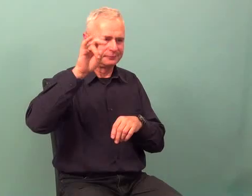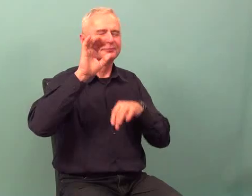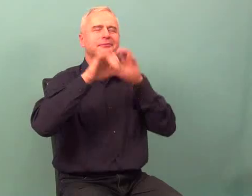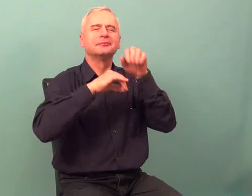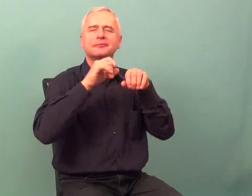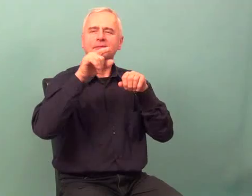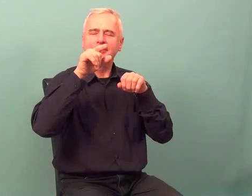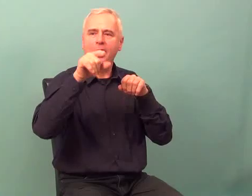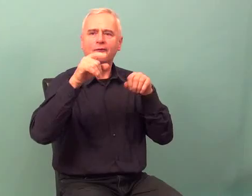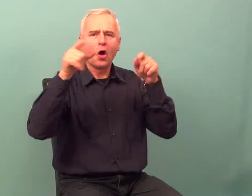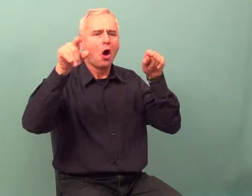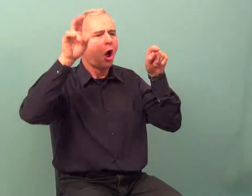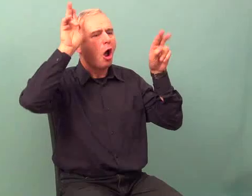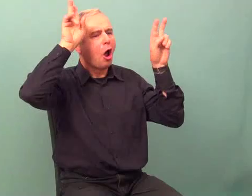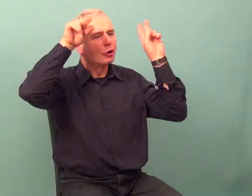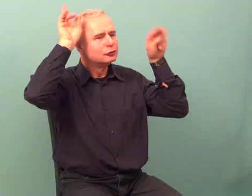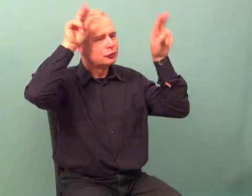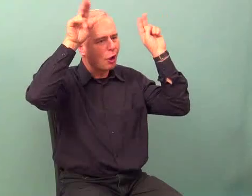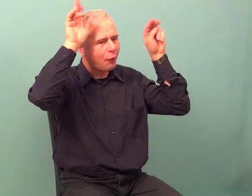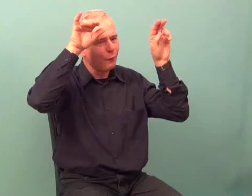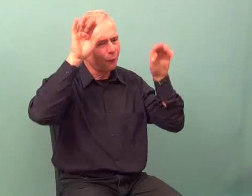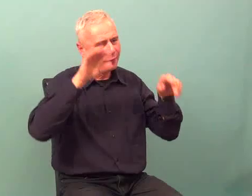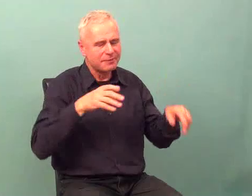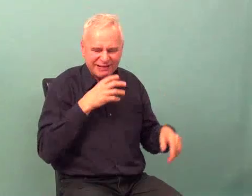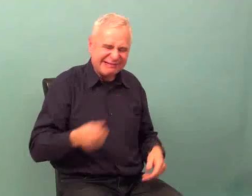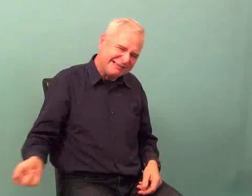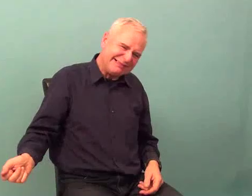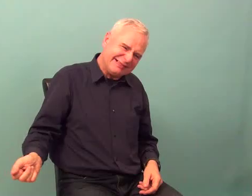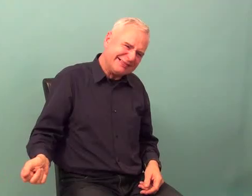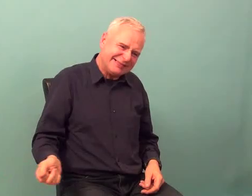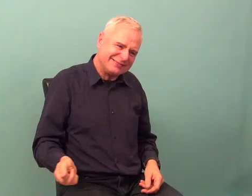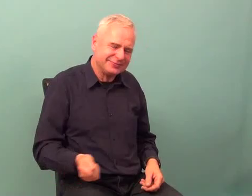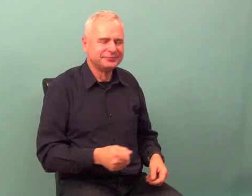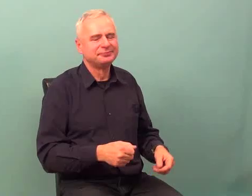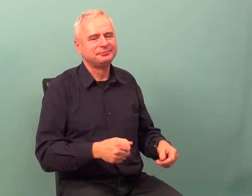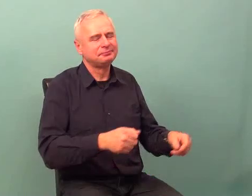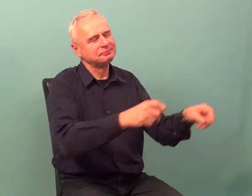Mężczyzna ciągnął osła na sznurku.